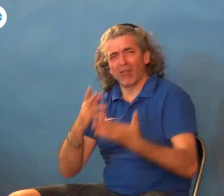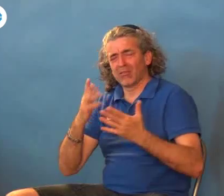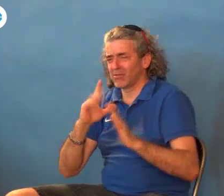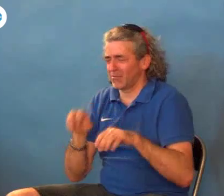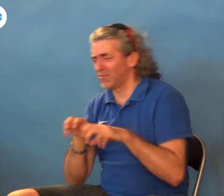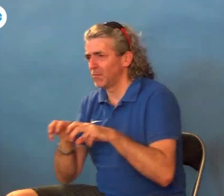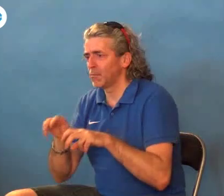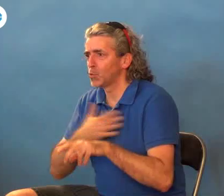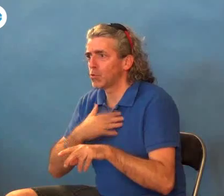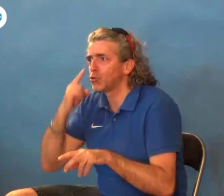Idzie i czuje coś, słyszy coś.